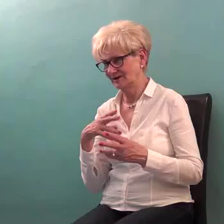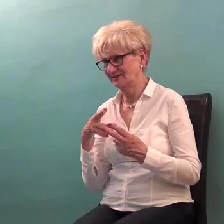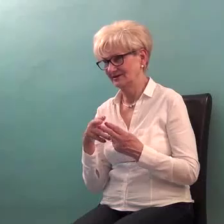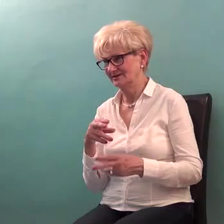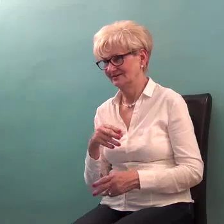Umówimy się?